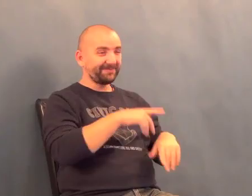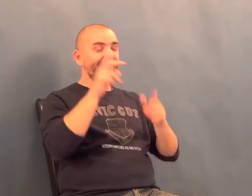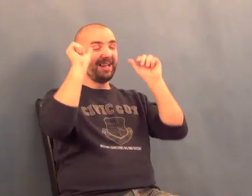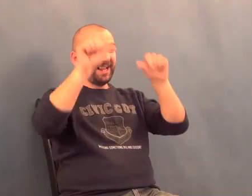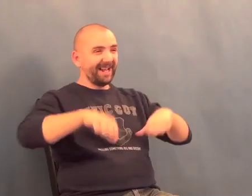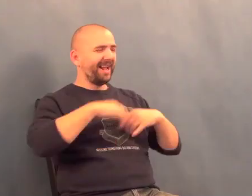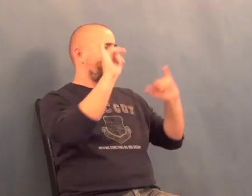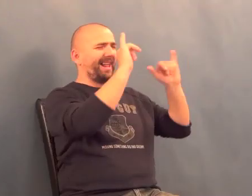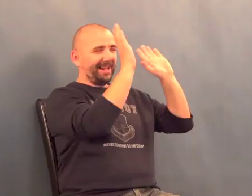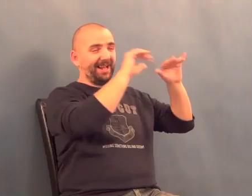Nadchodzi ranek, a Ci wciąż dalej rozmawiają.